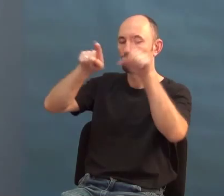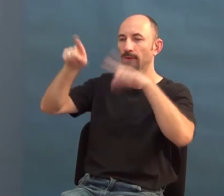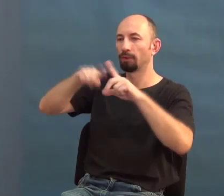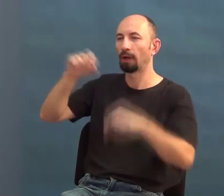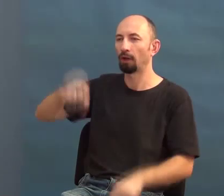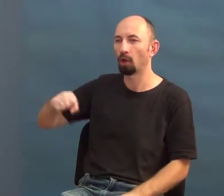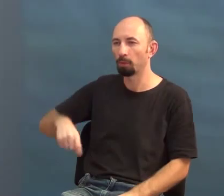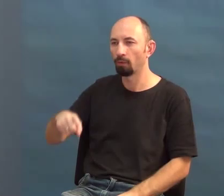Atom.